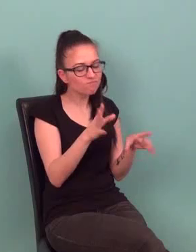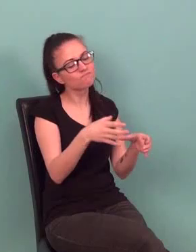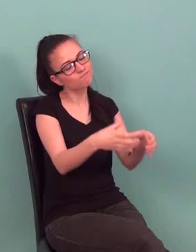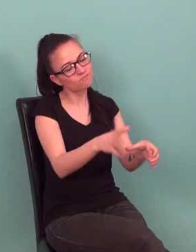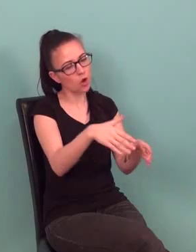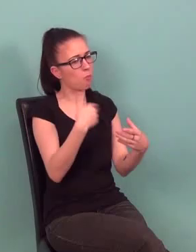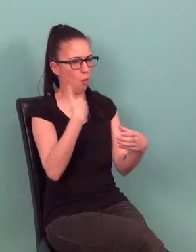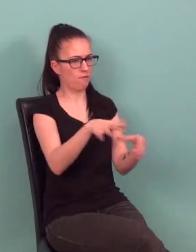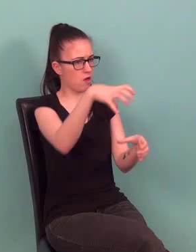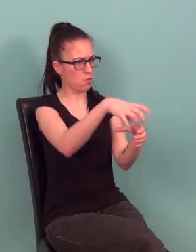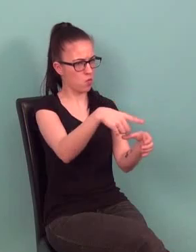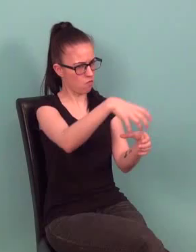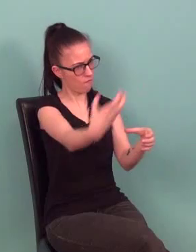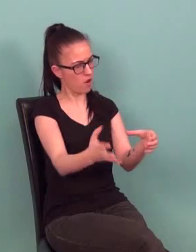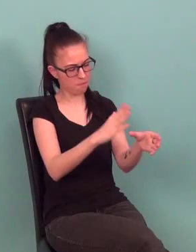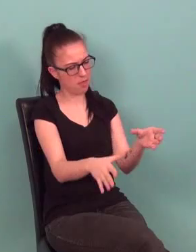Chłopiec odstawia słoik, który nie miał przykrywki.